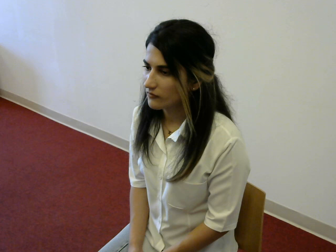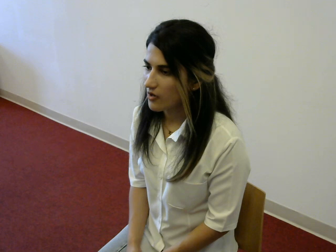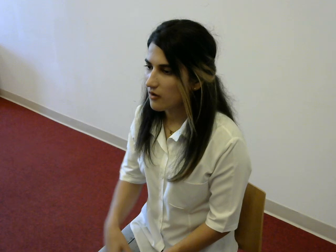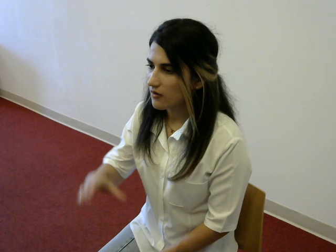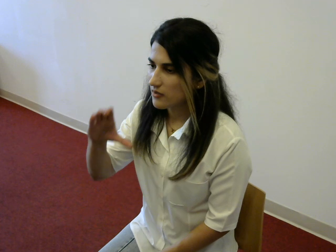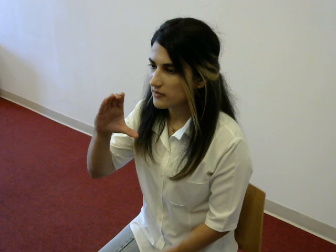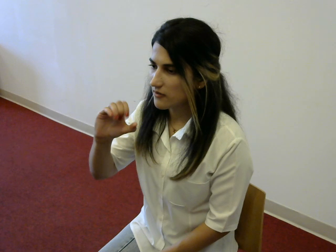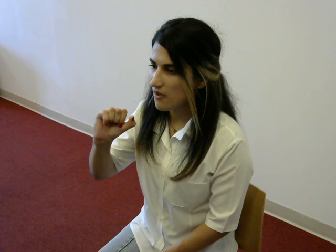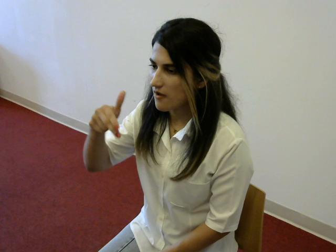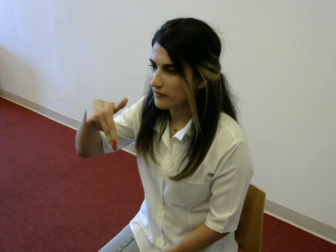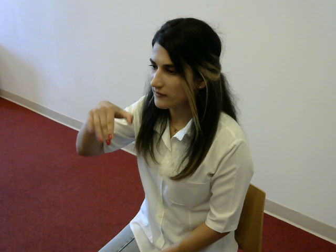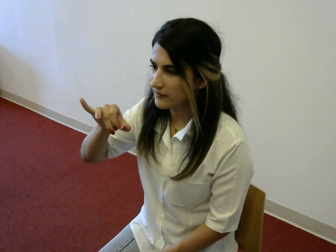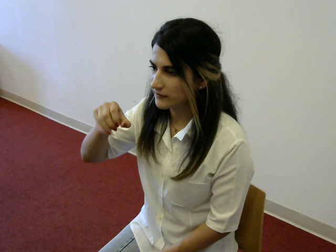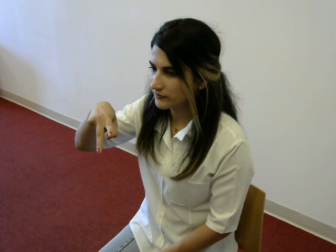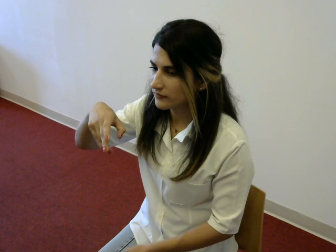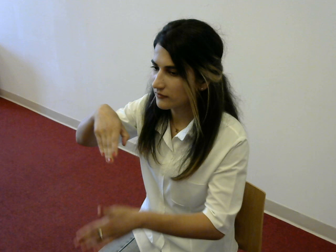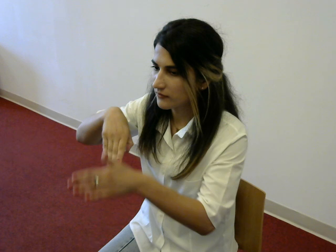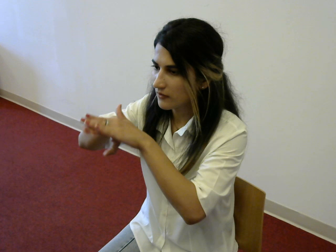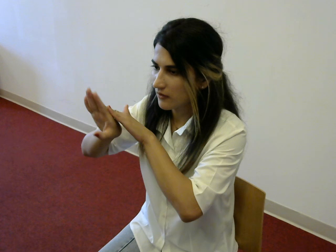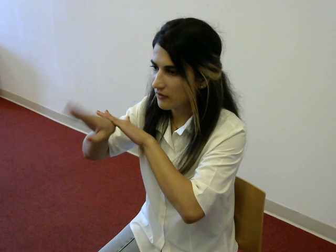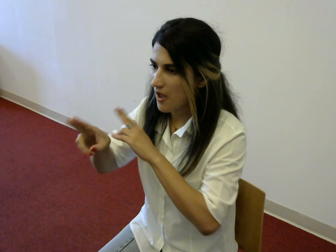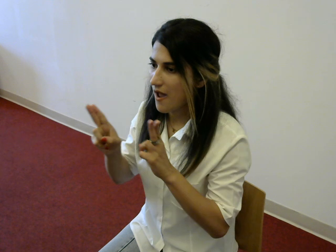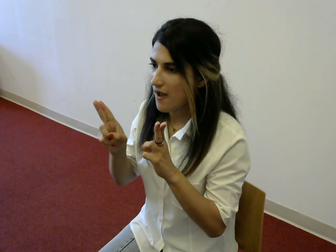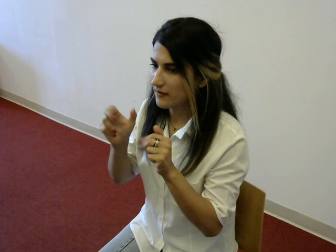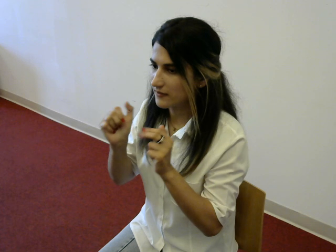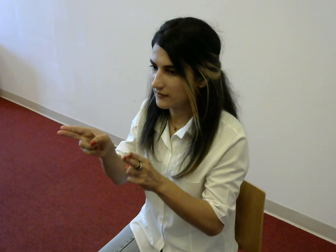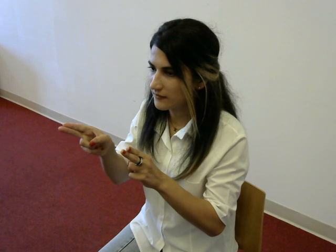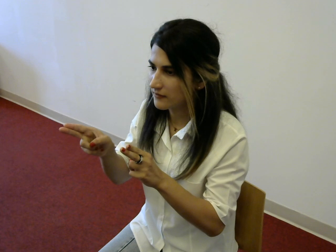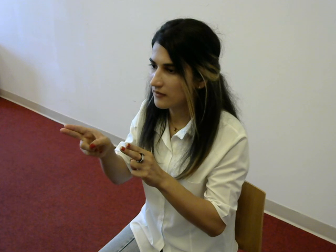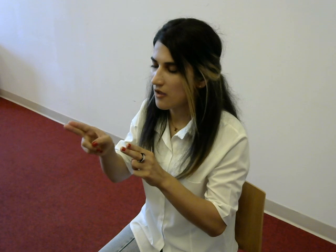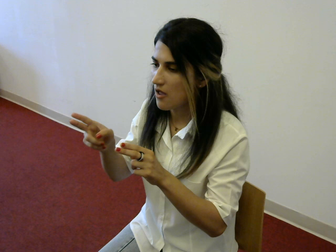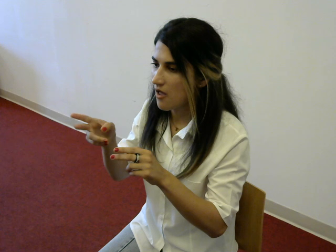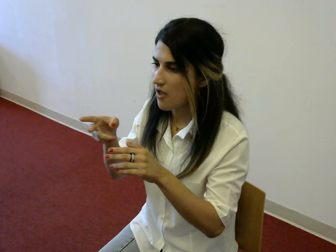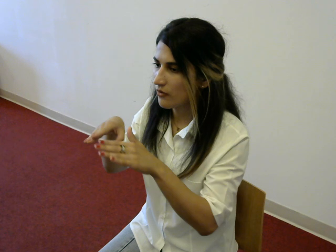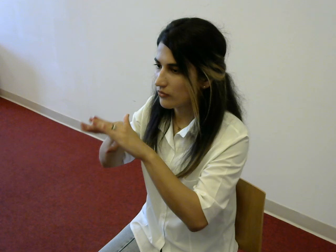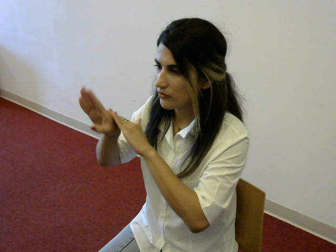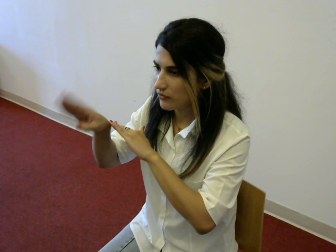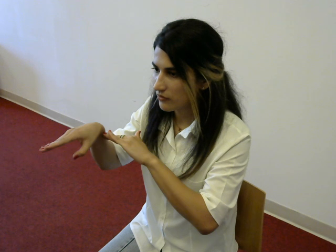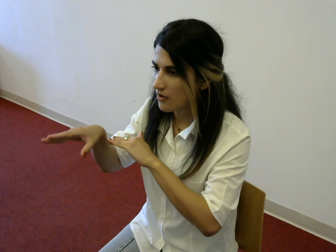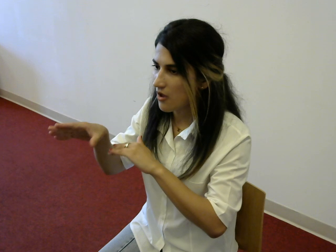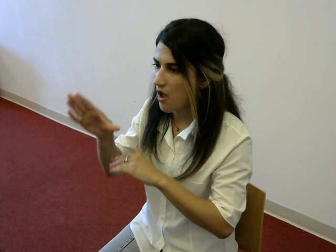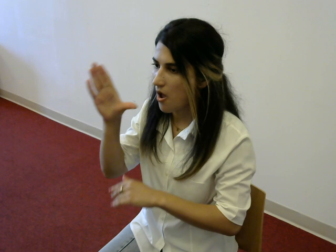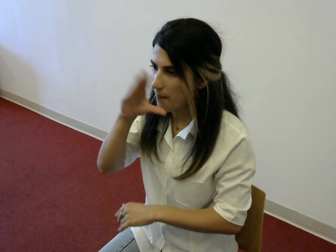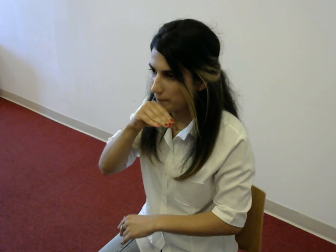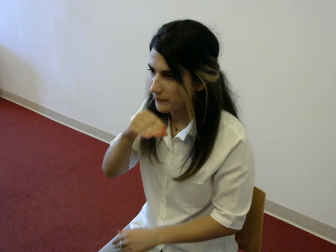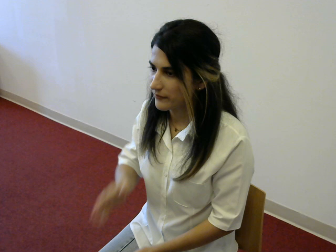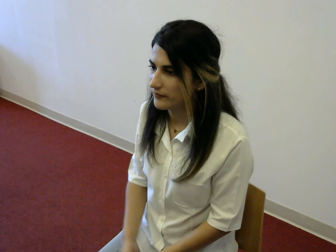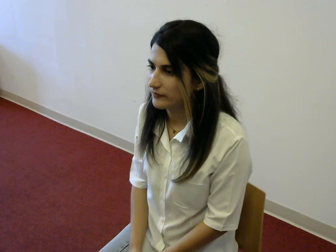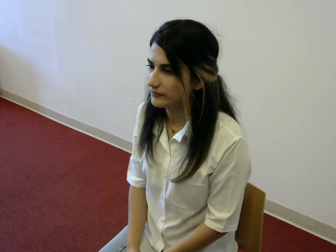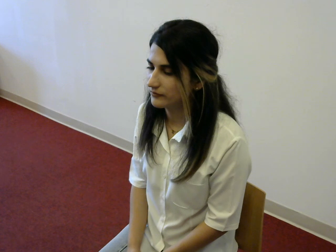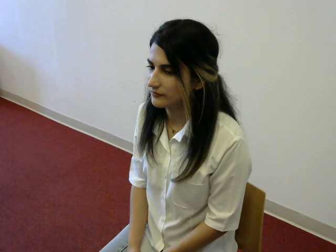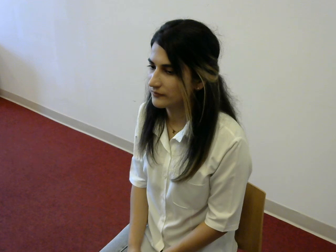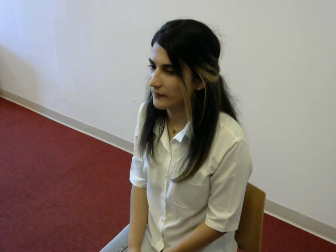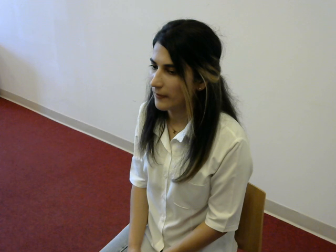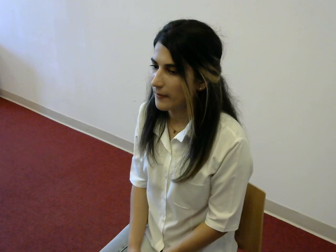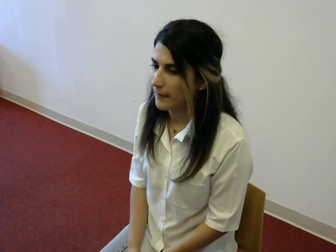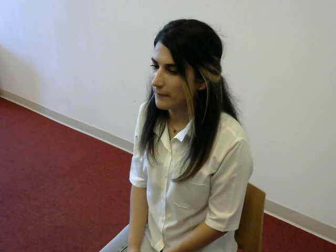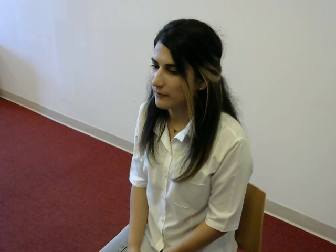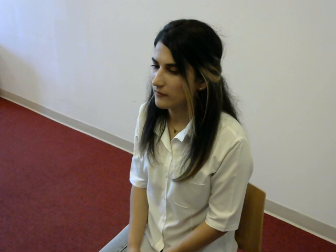Sahil metrosuna necə gedə bilərəm?